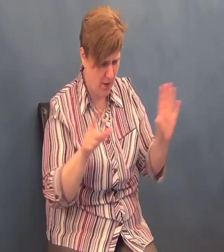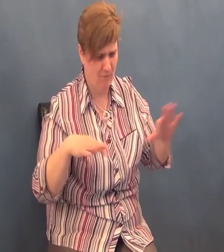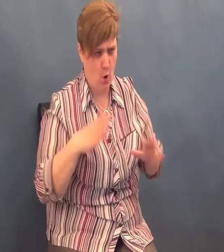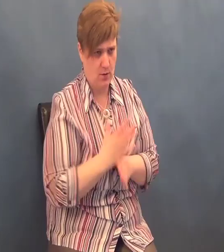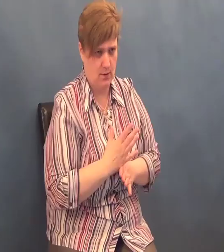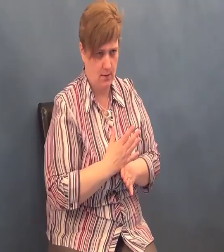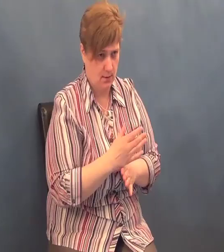Już wolne.